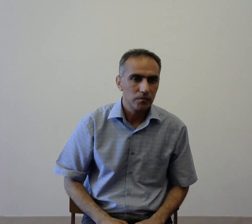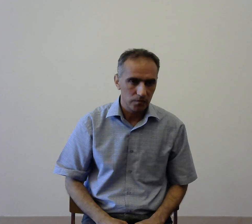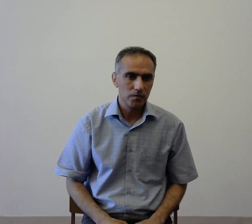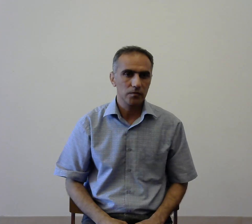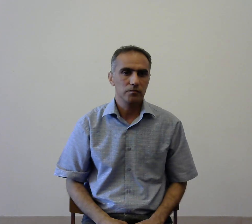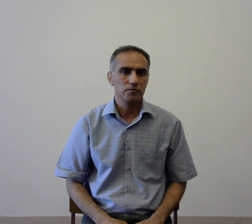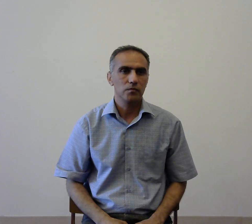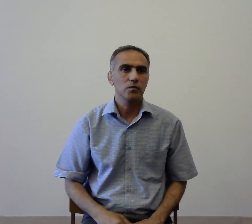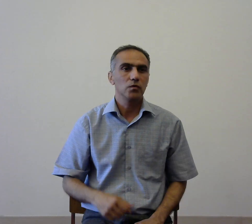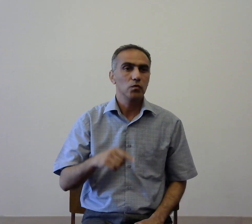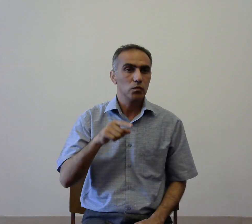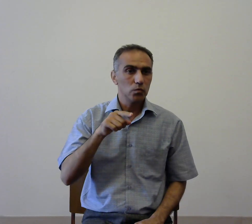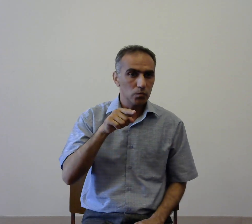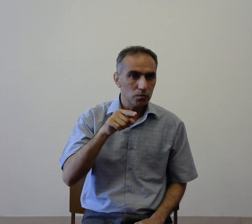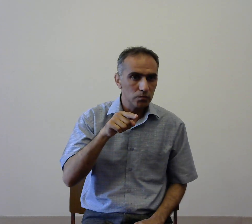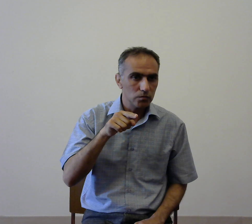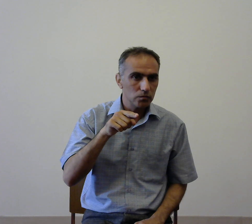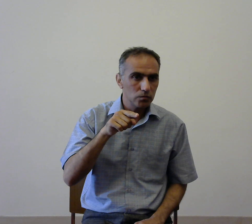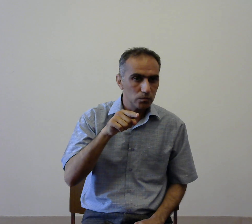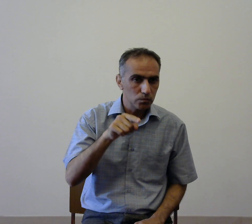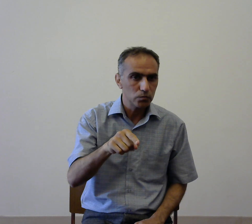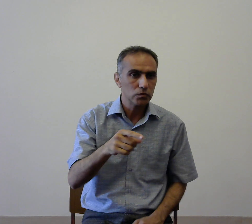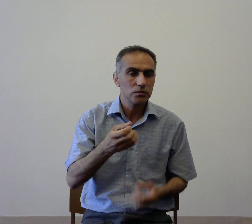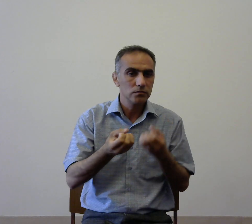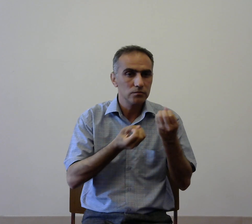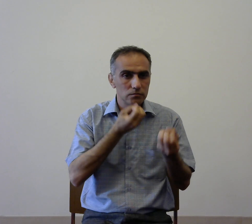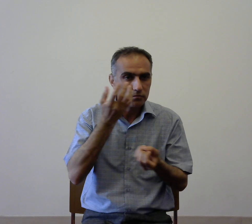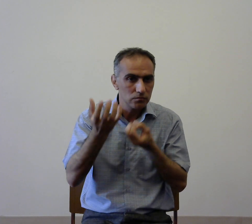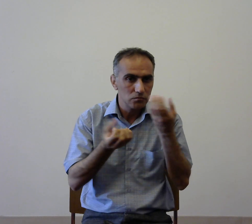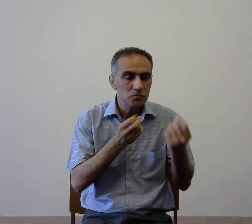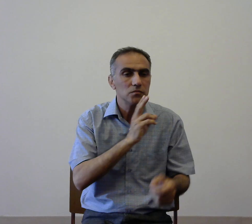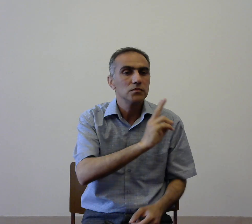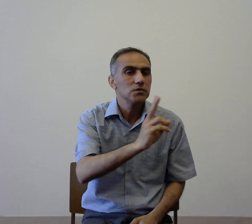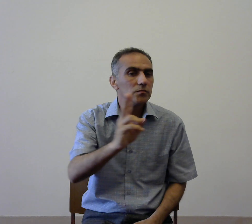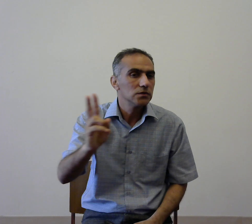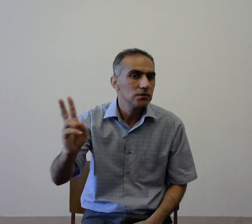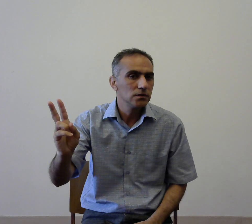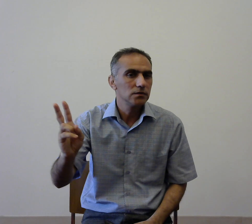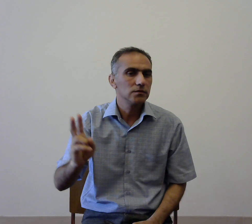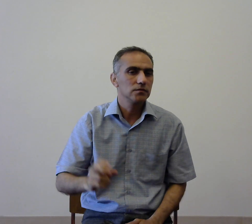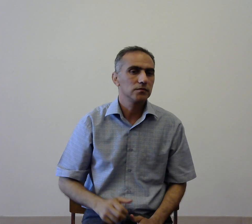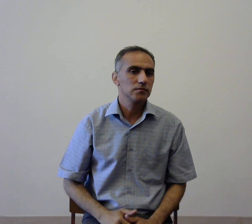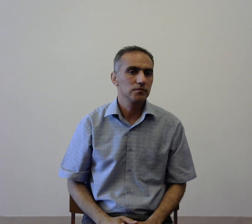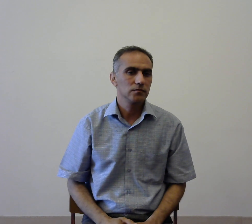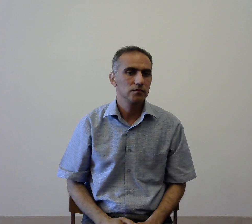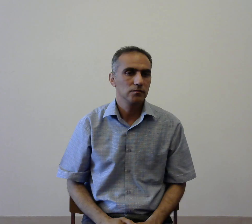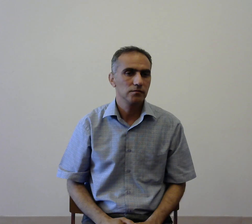Bu çiçəklər kimindir?